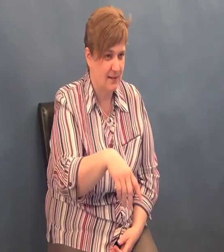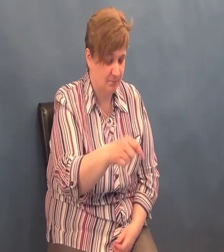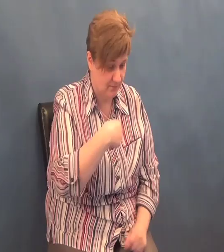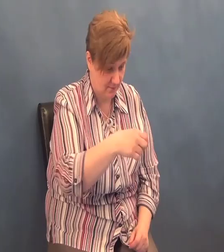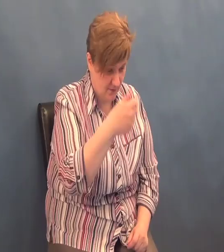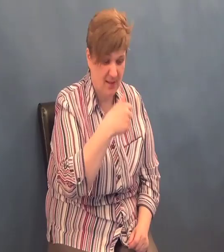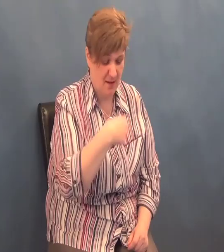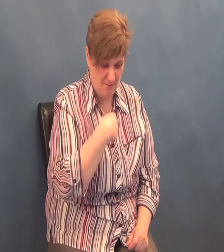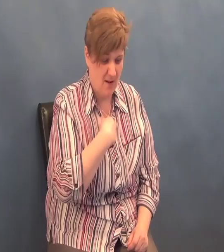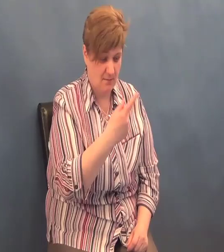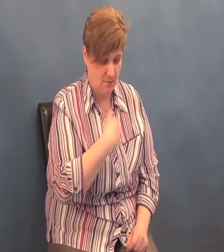Ja, nie da rady, ja.